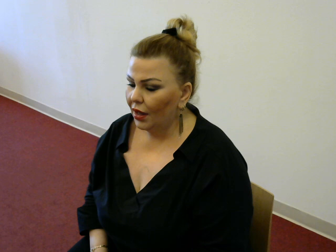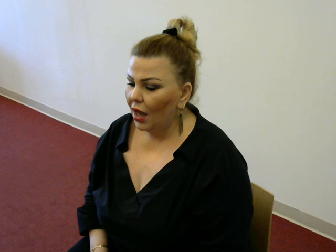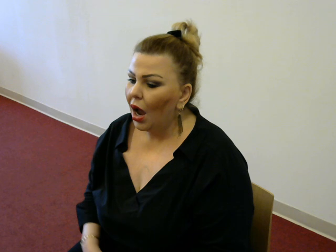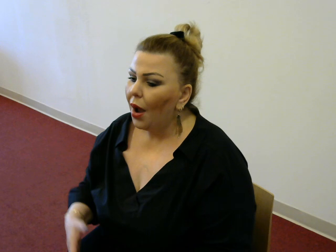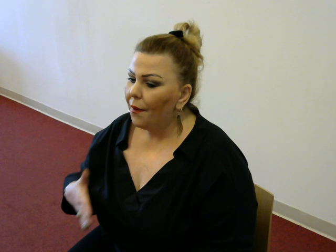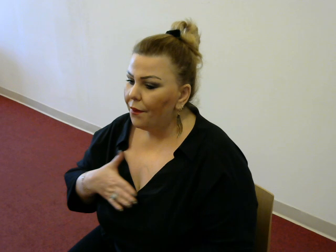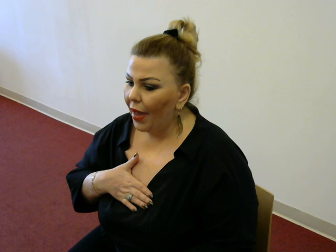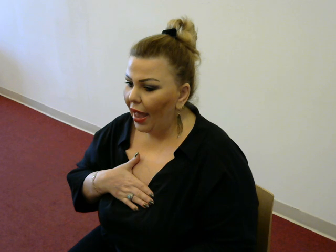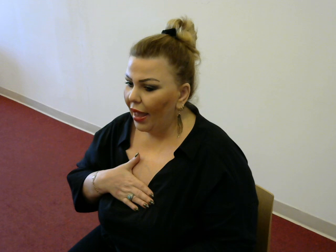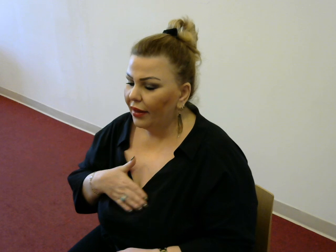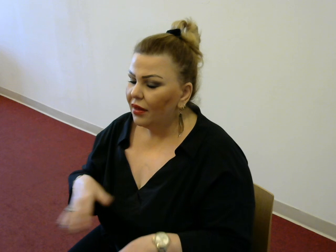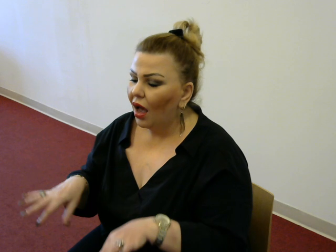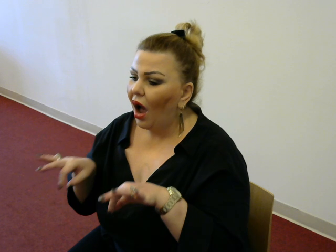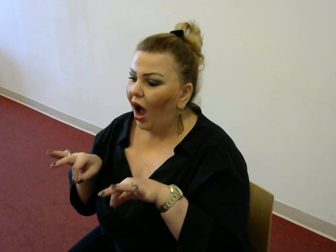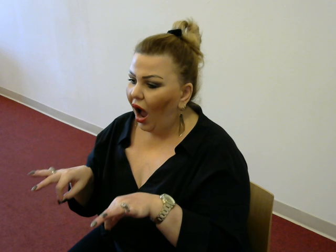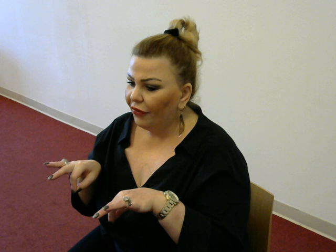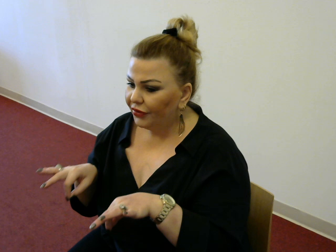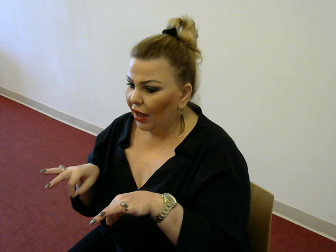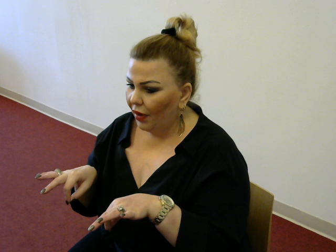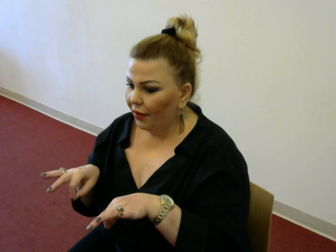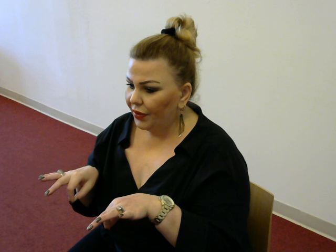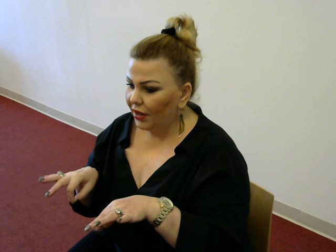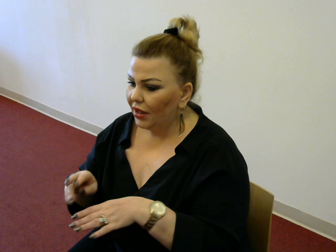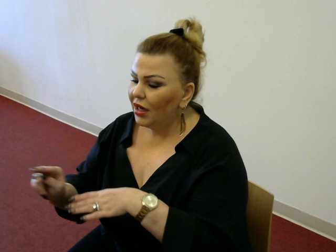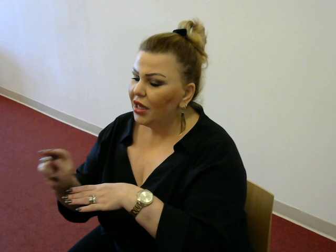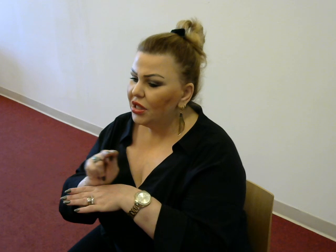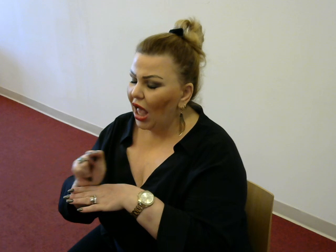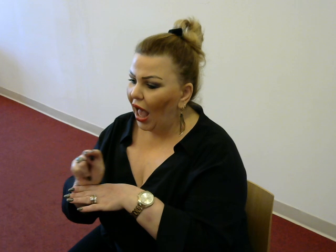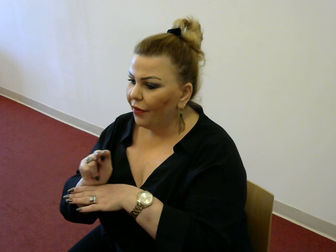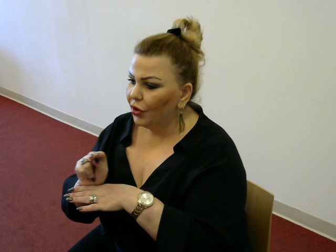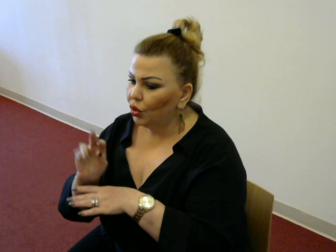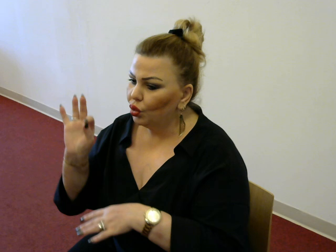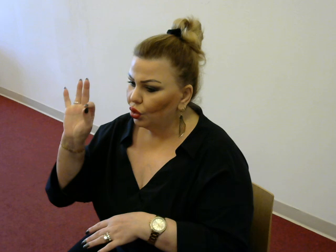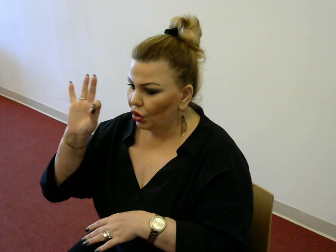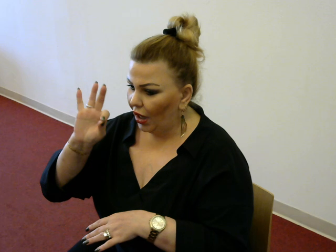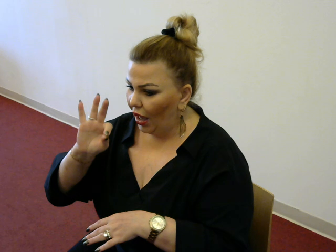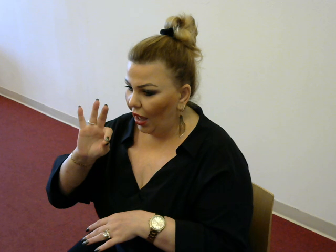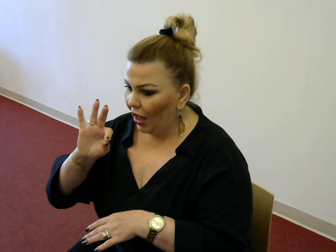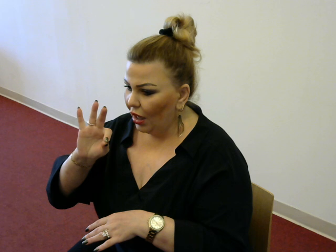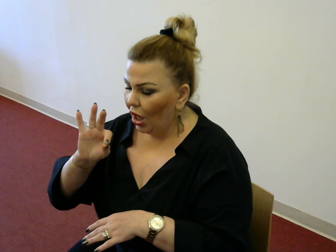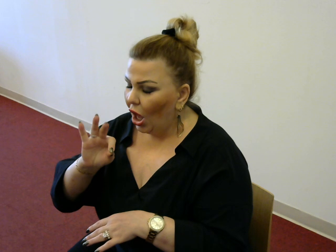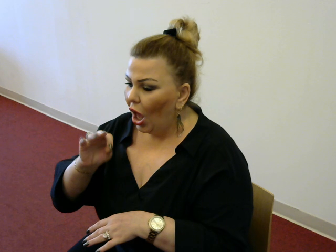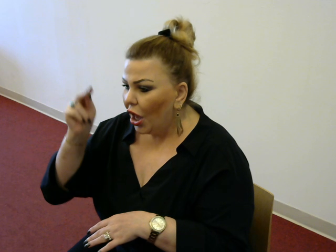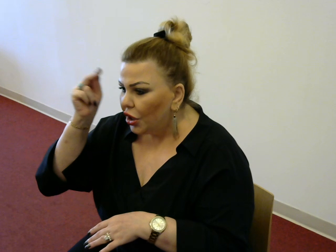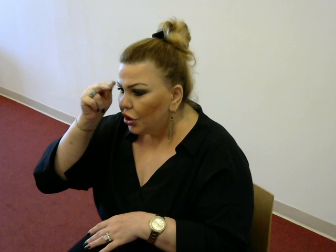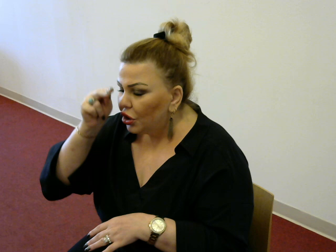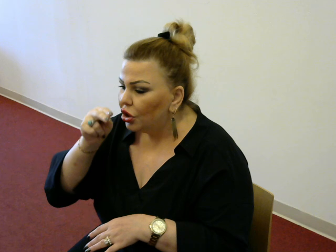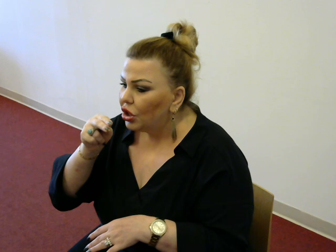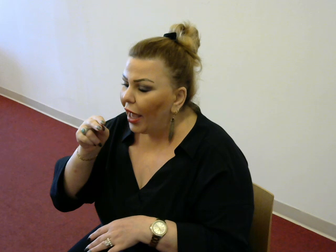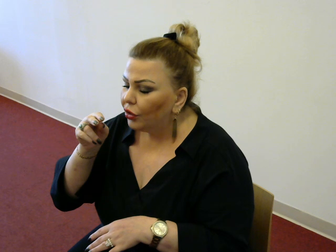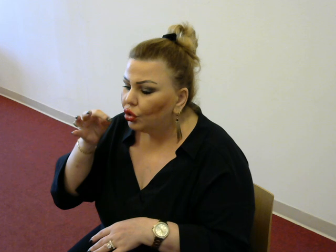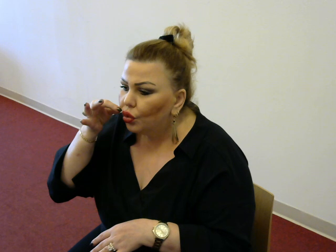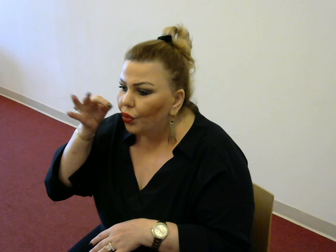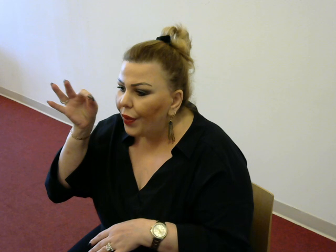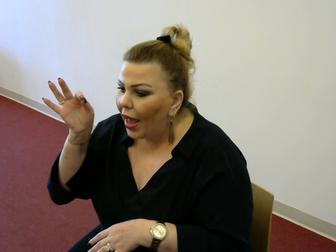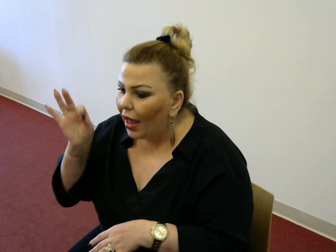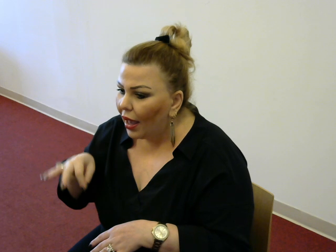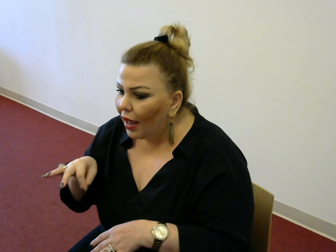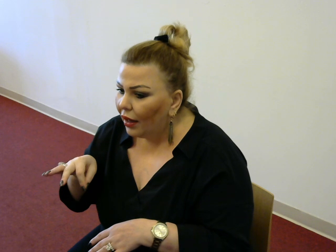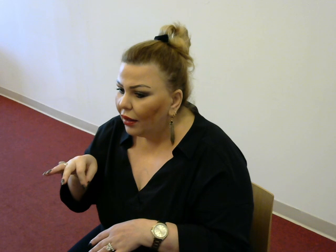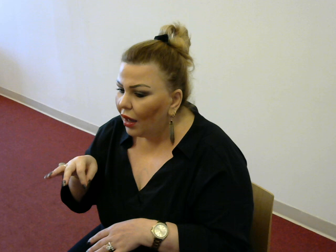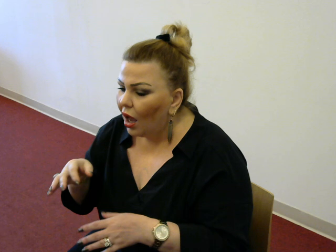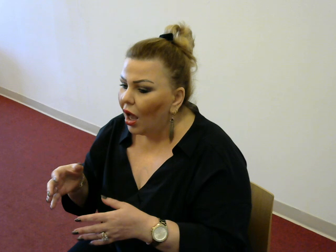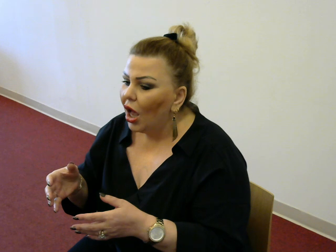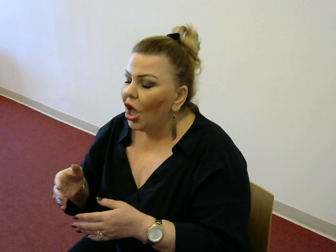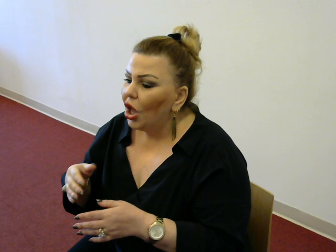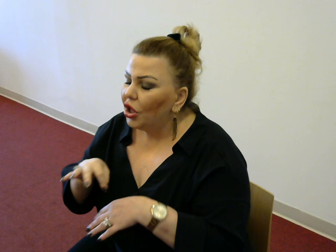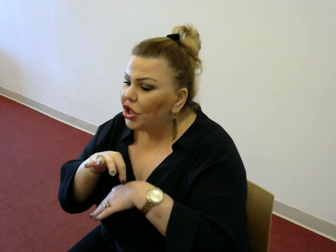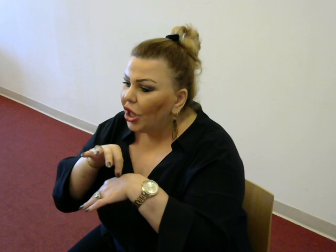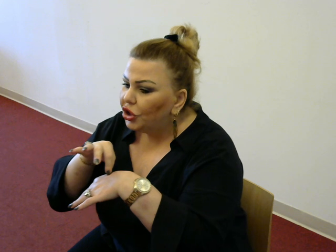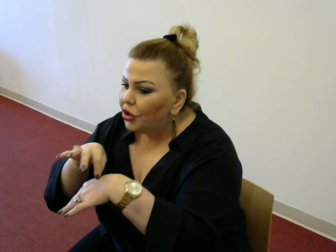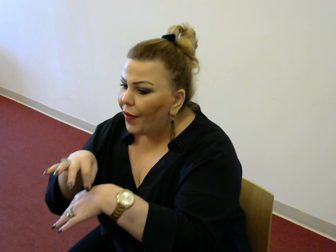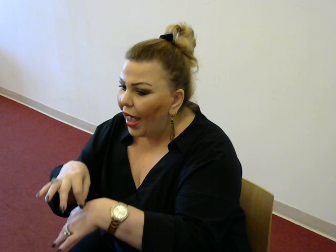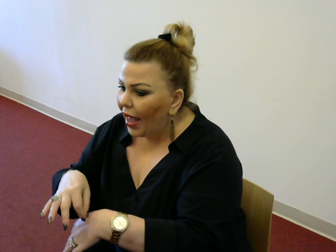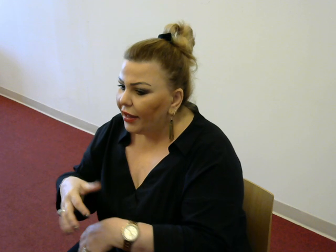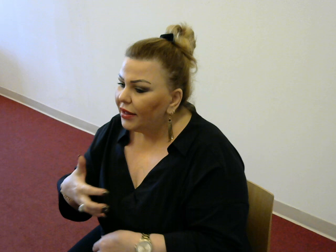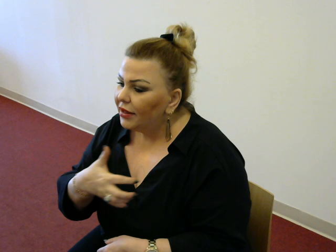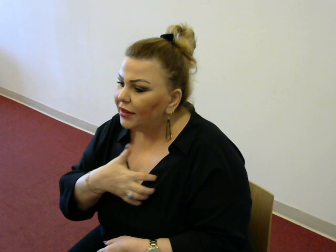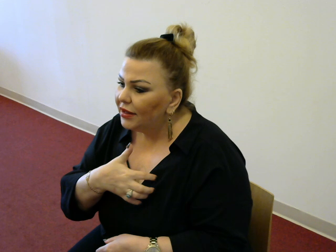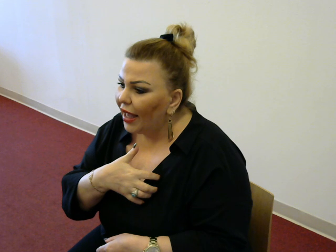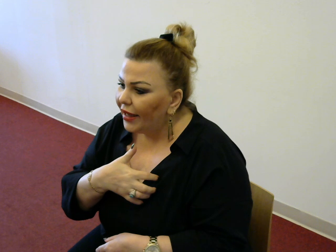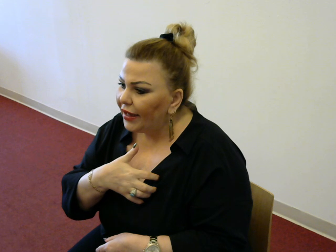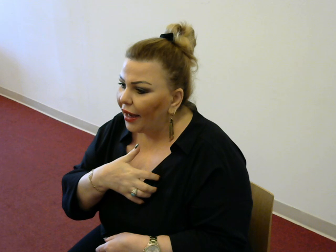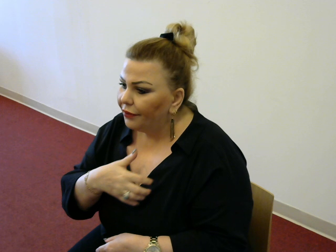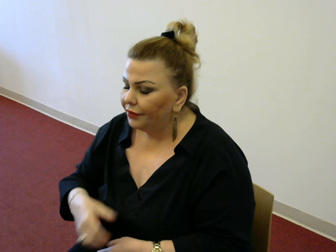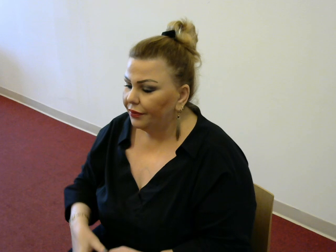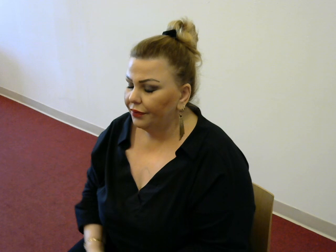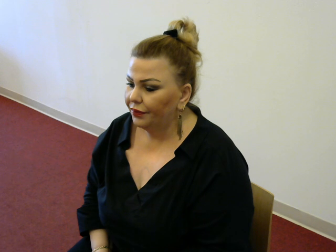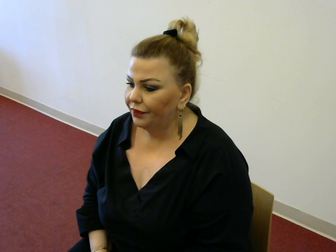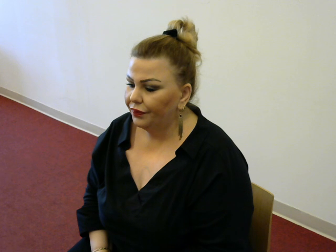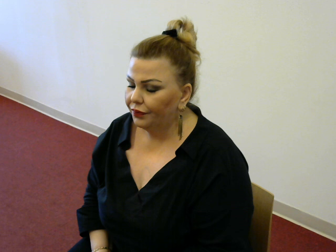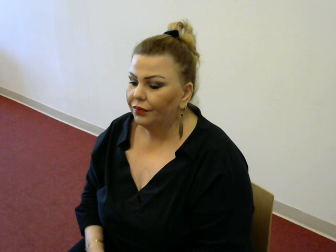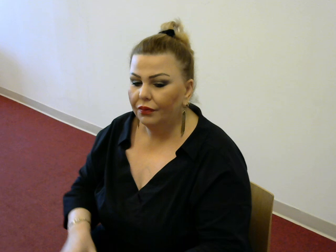Mən avtomobil təmiri üzrə təcrübə keçmək istəyirəm